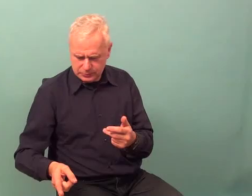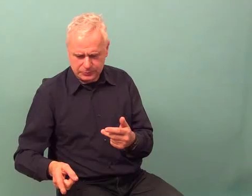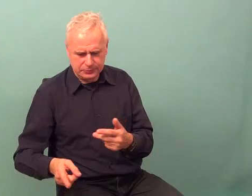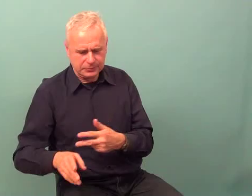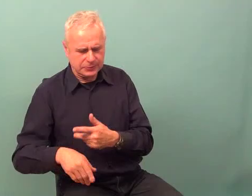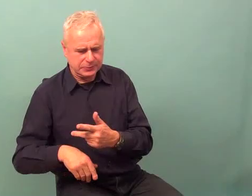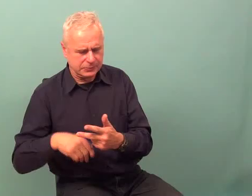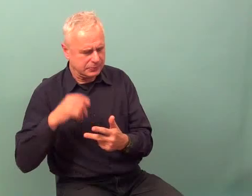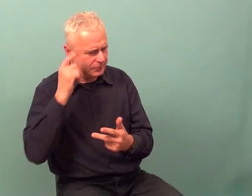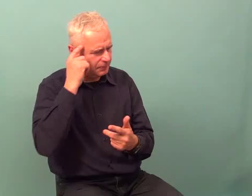Pomyślał...